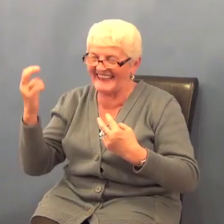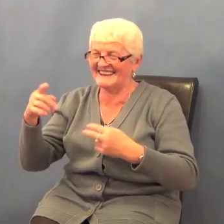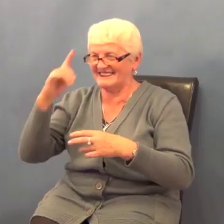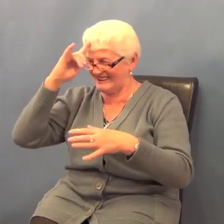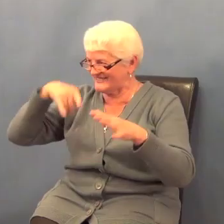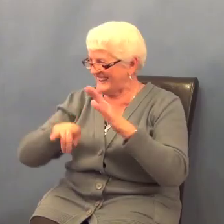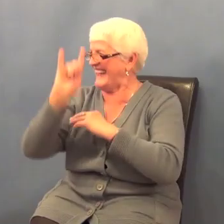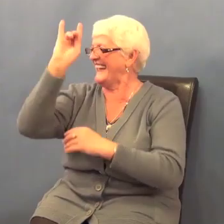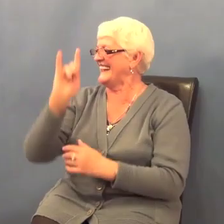Jeleń podniósł go swoimi rogami.